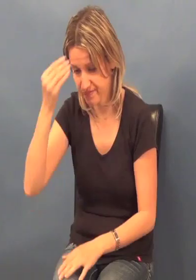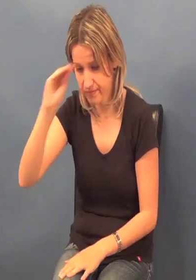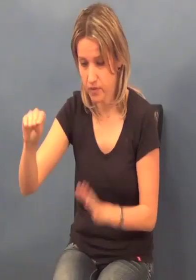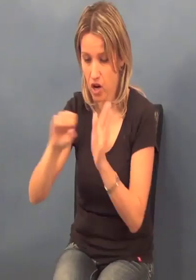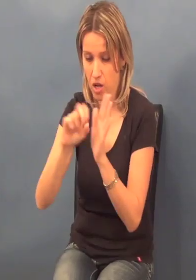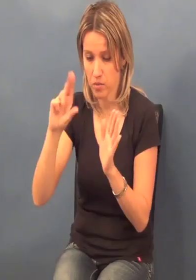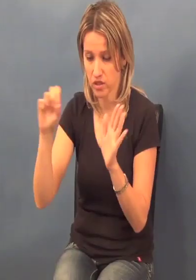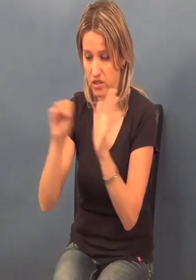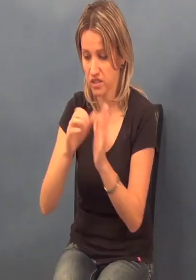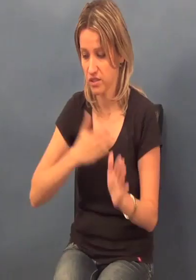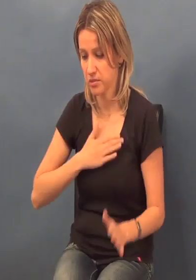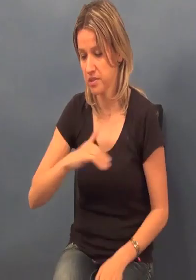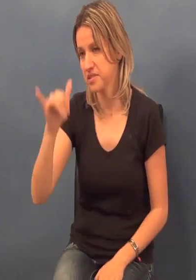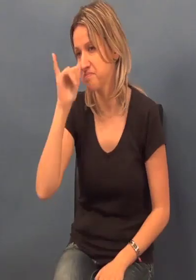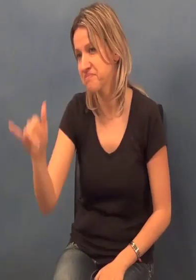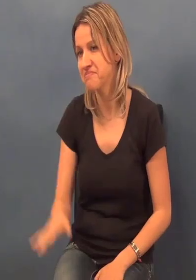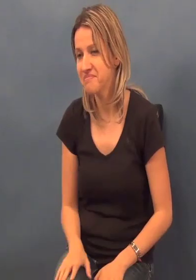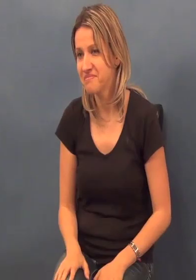Informuję, że od poniedziałku do soboty nie mogę.